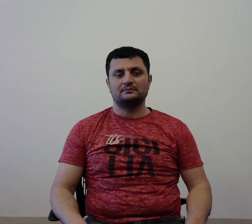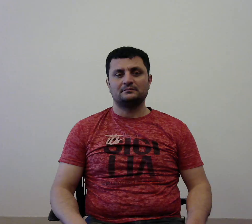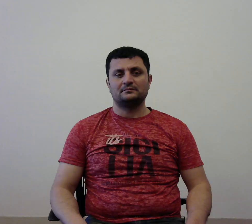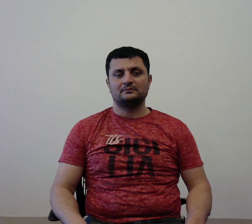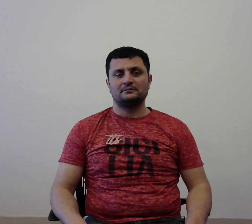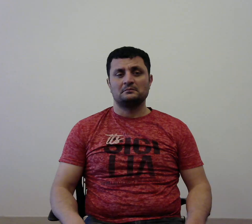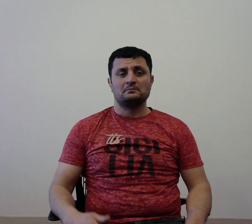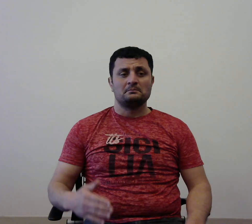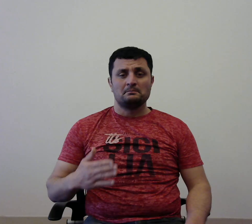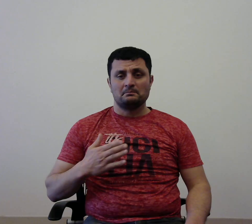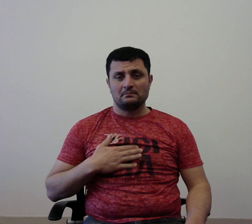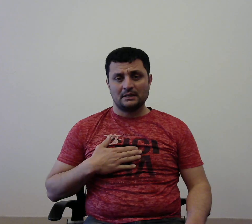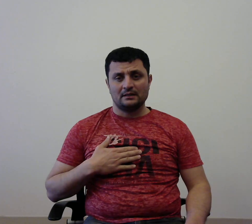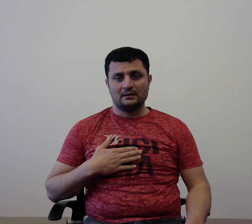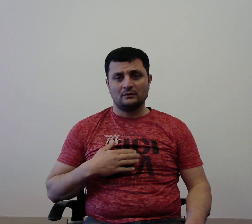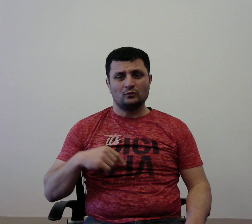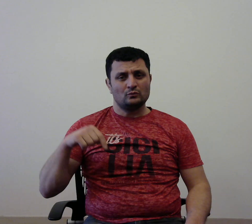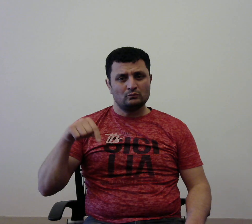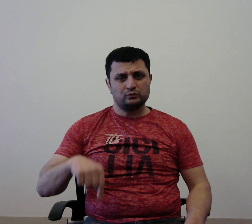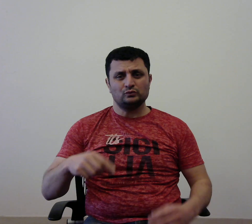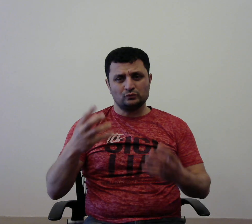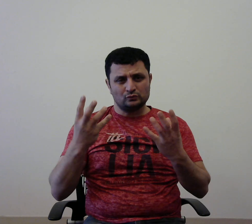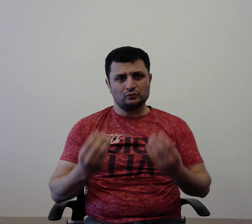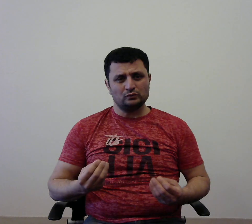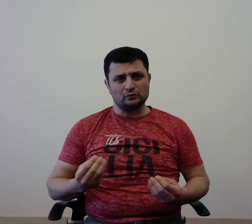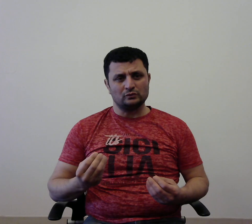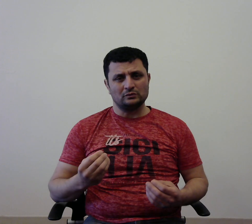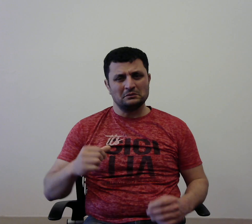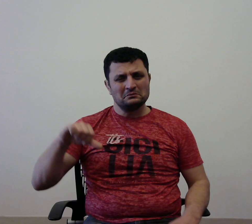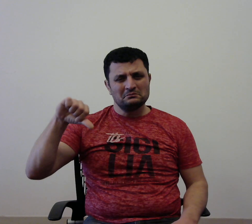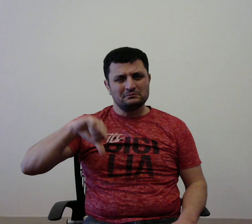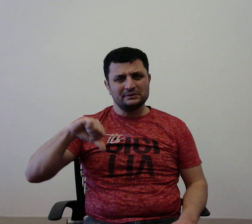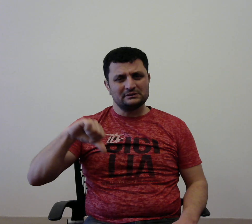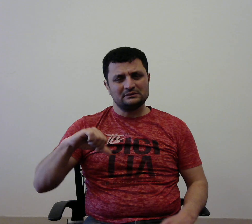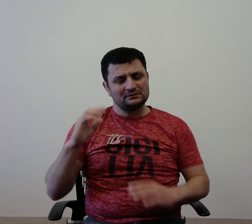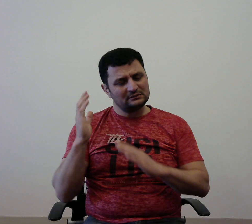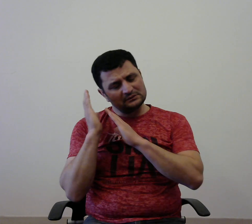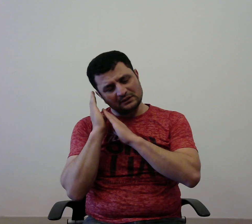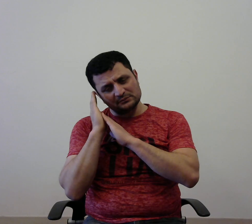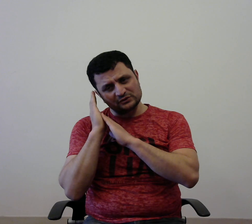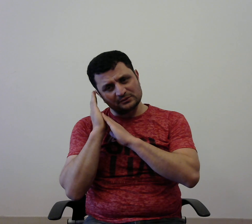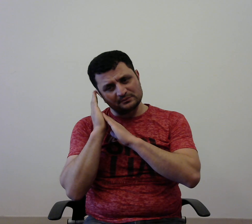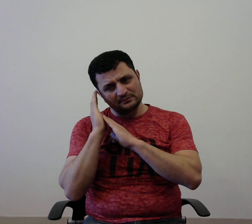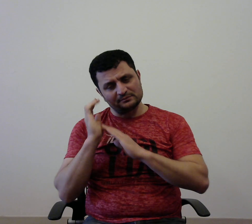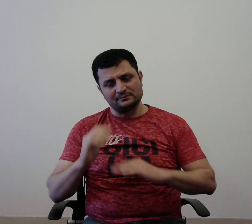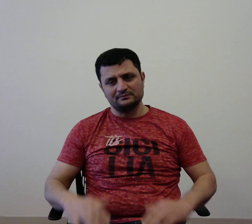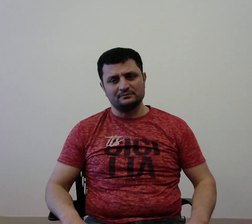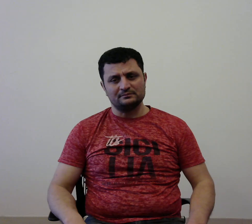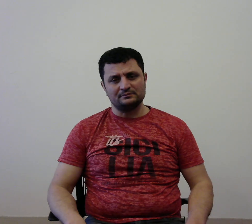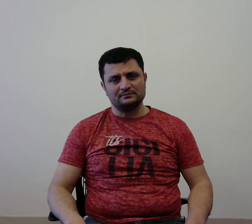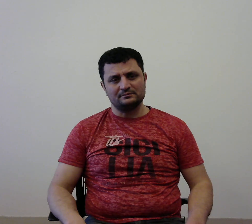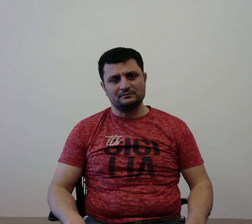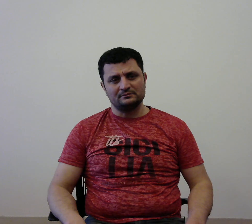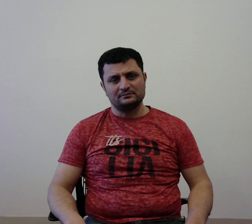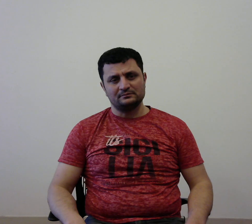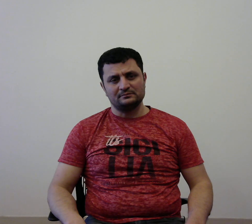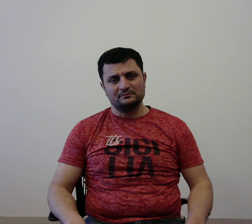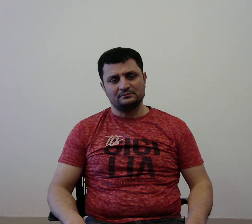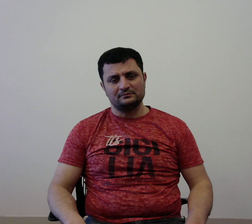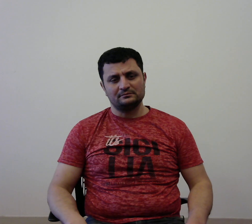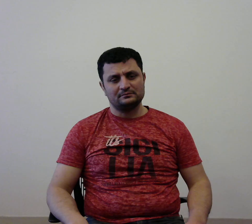Mən bu gün pis yatmışam